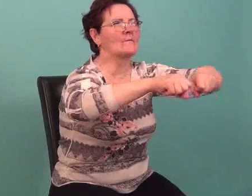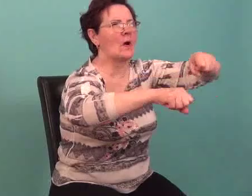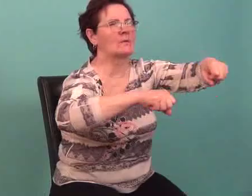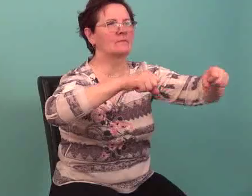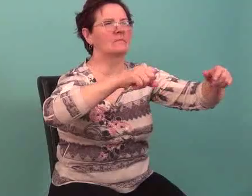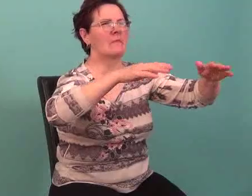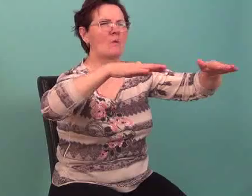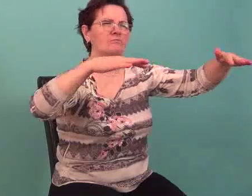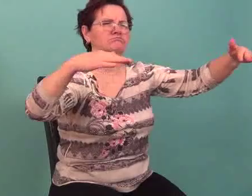Miejsce...